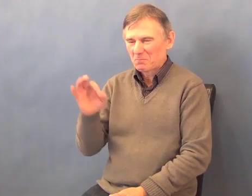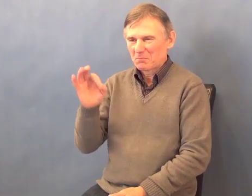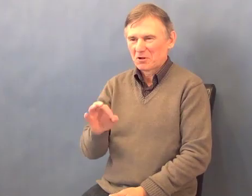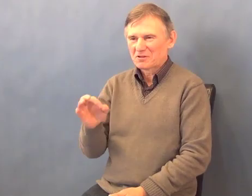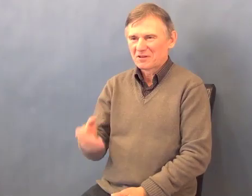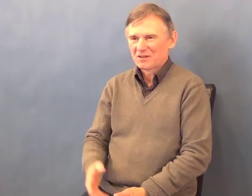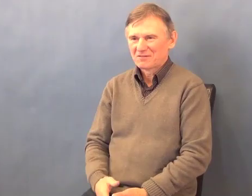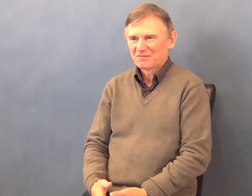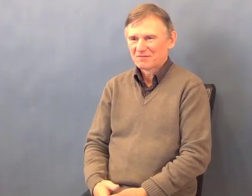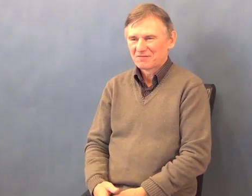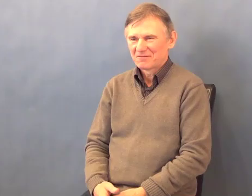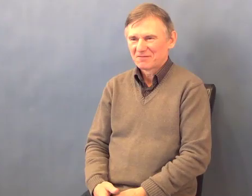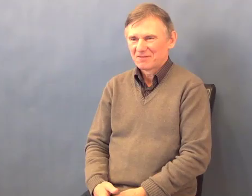Procenty?